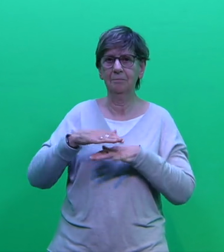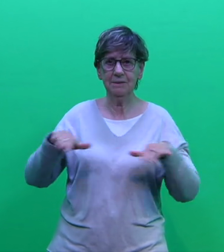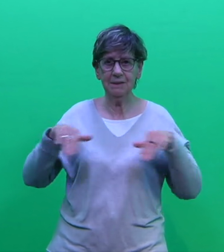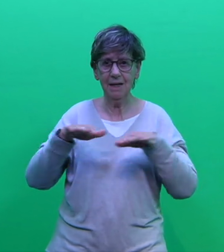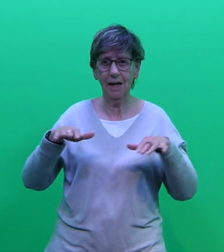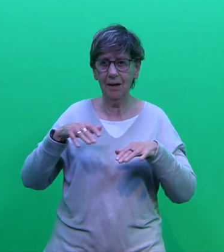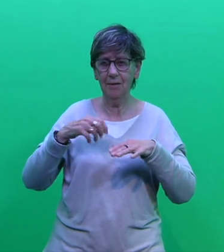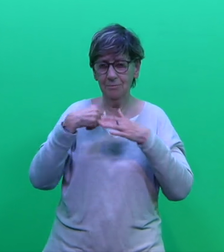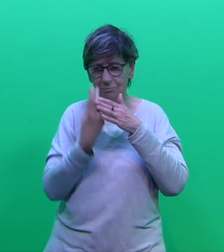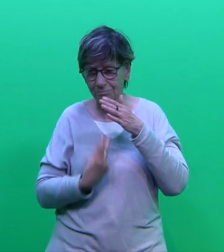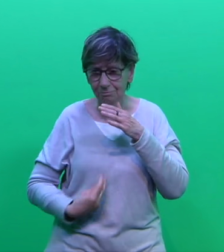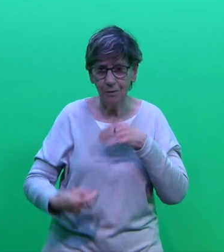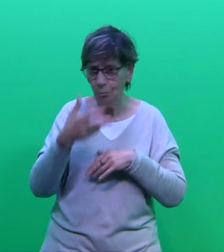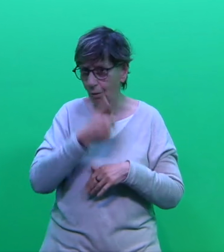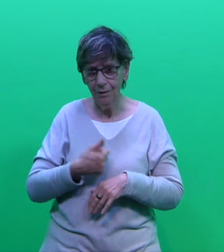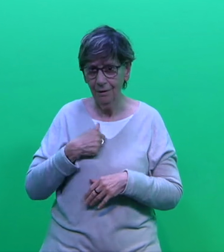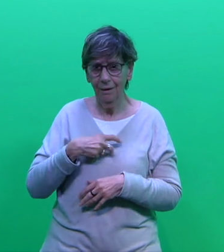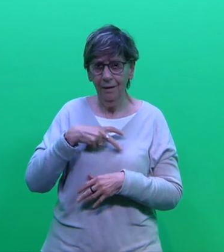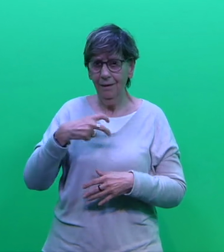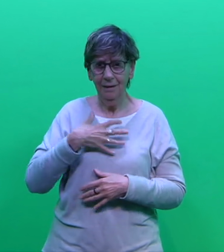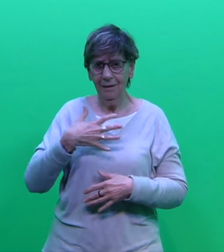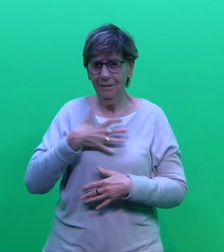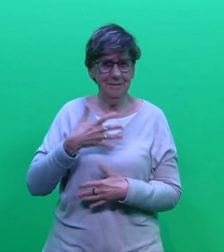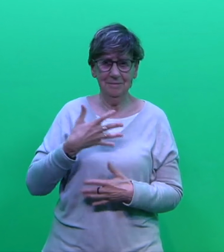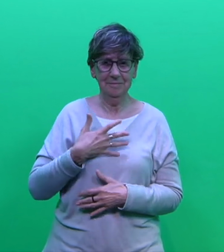No puc bussejar quan nedo perquè no puc respirar.